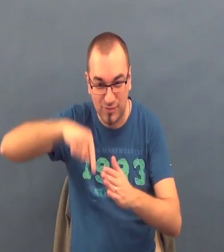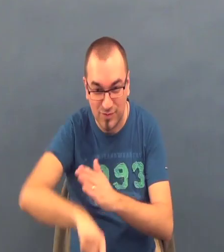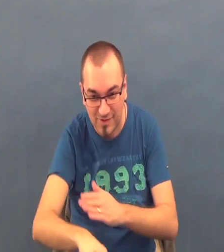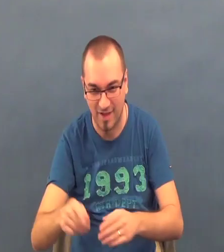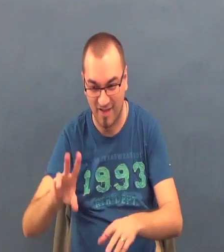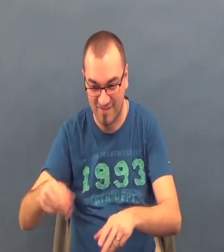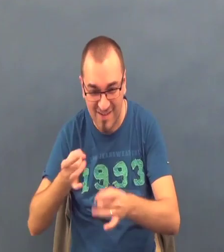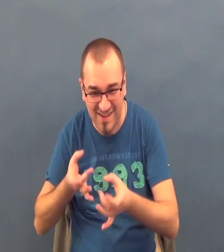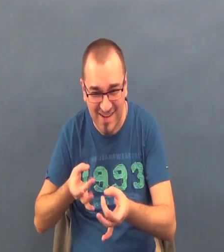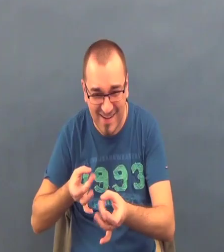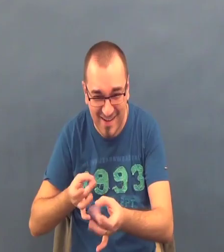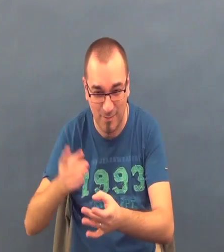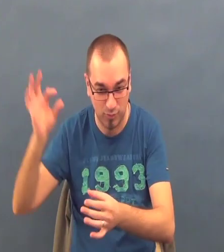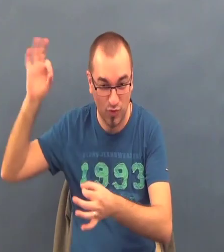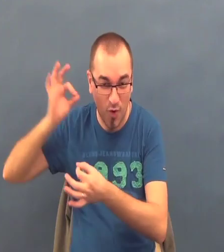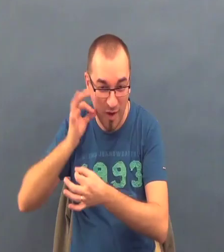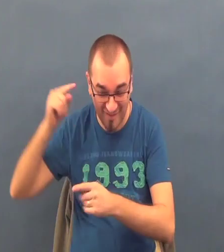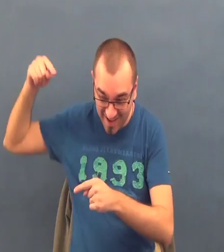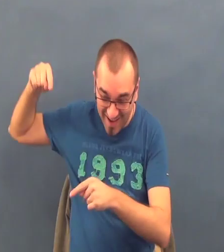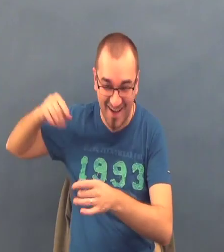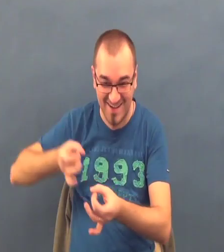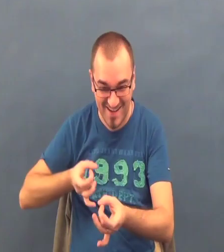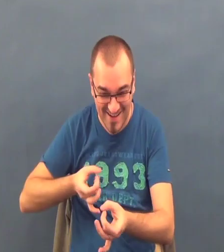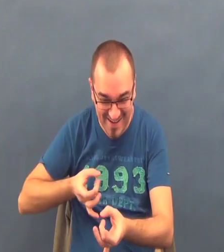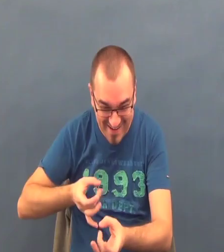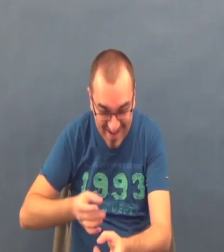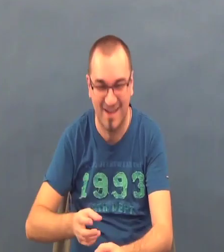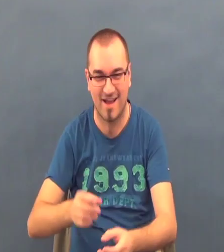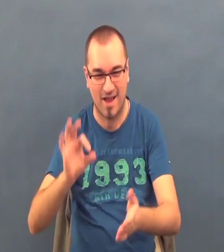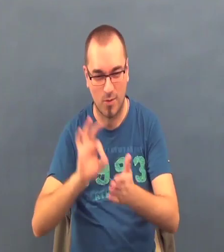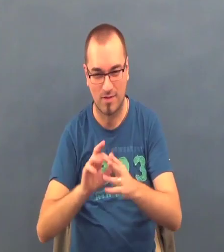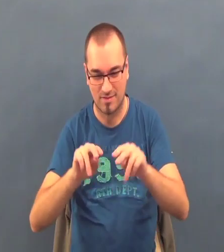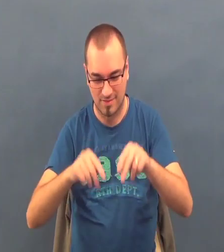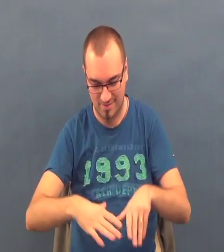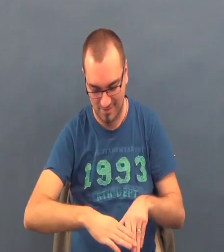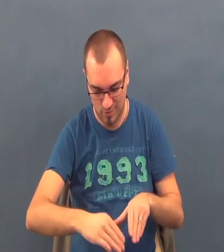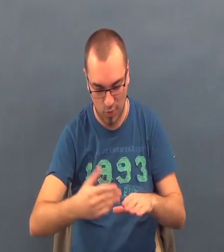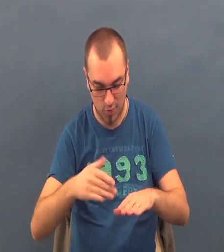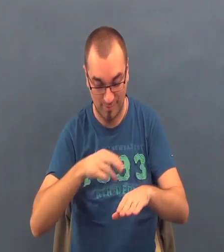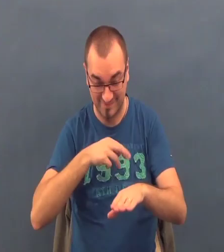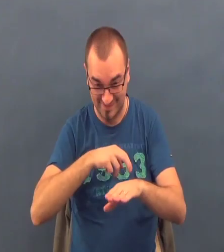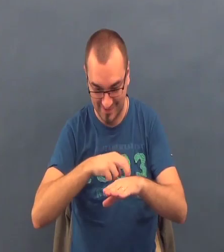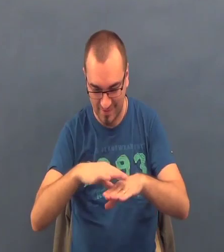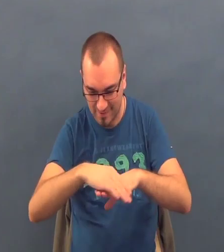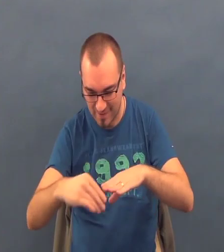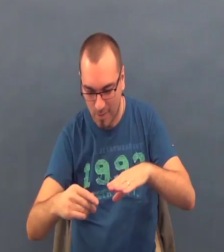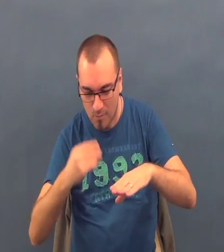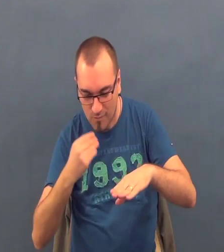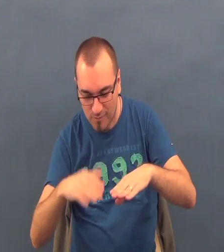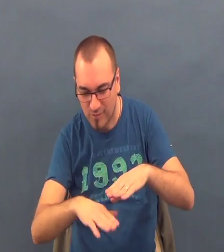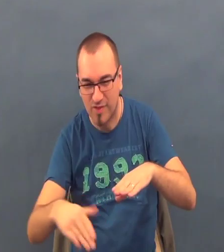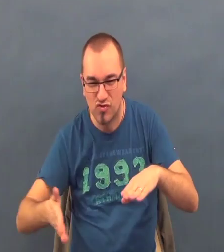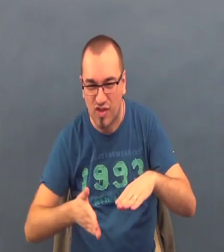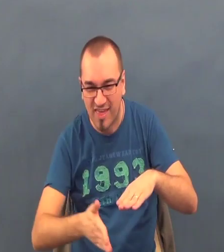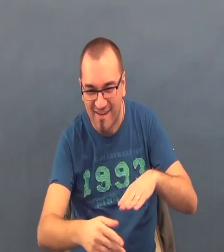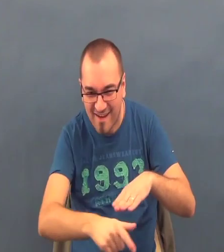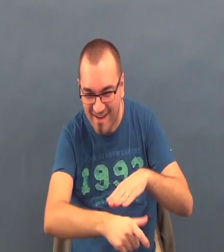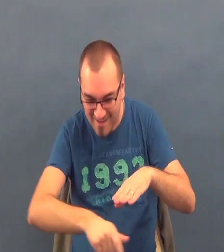Razem biegli, a pszczoły leciały za nimi, akurat tam, gdzie biegli, było urwisko i płynęła rzeka.